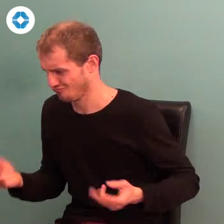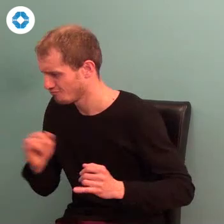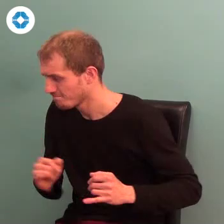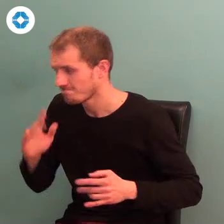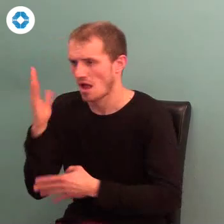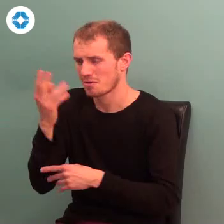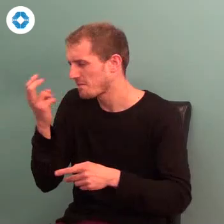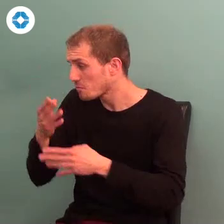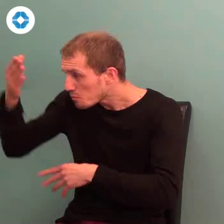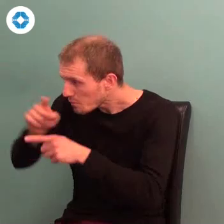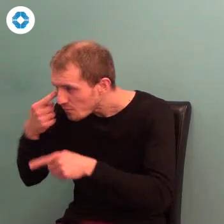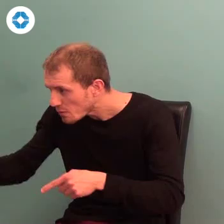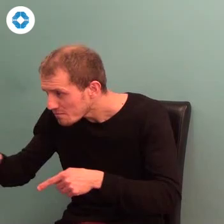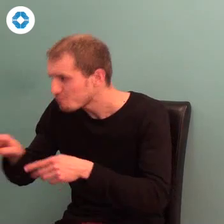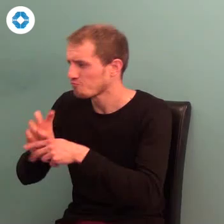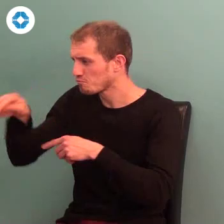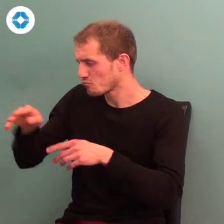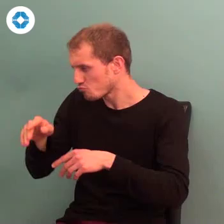Patrzą przez otwarte okno i widzą, że tamtędy musiała uciec.